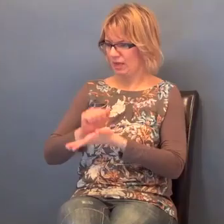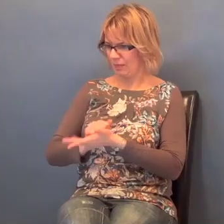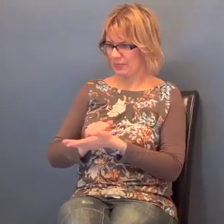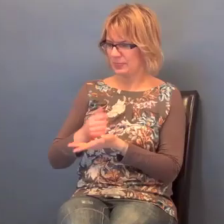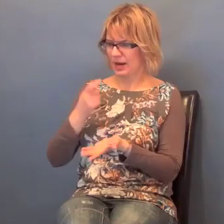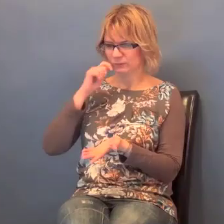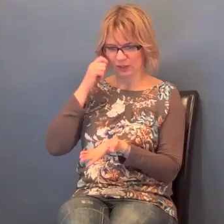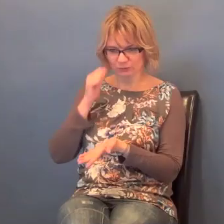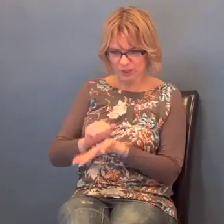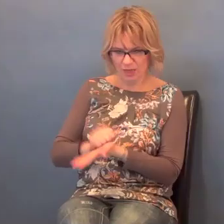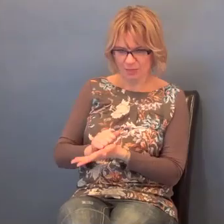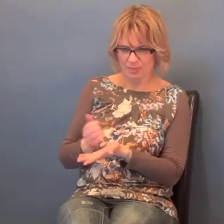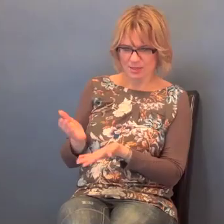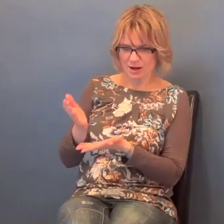Zajęty, bo wyjeżdżam do dziadka.